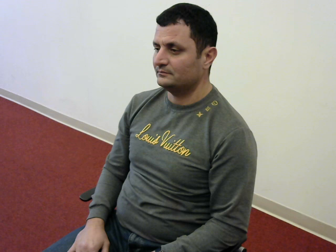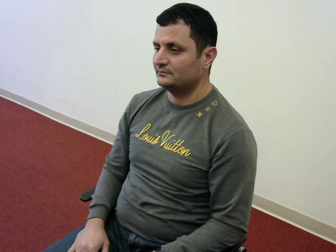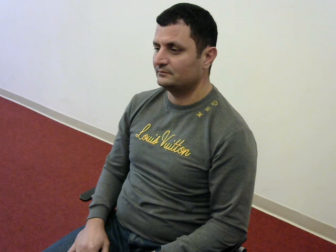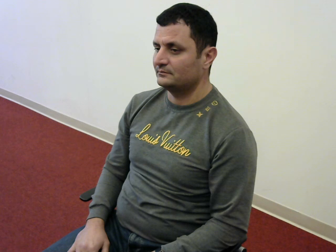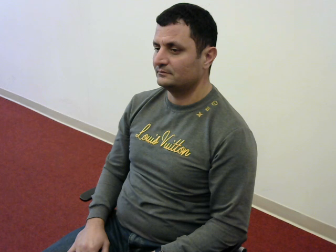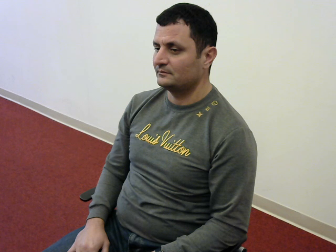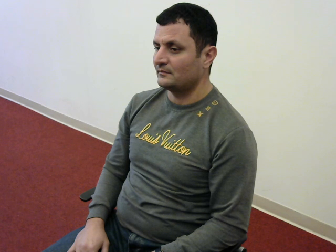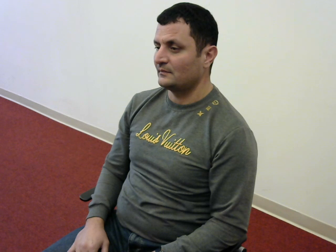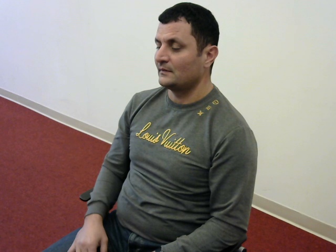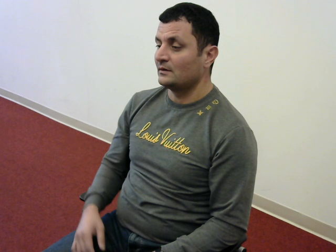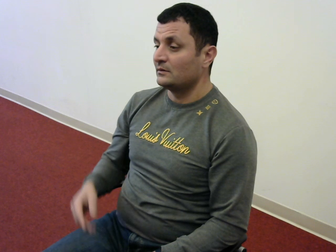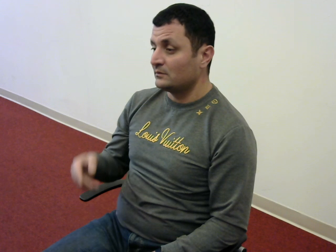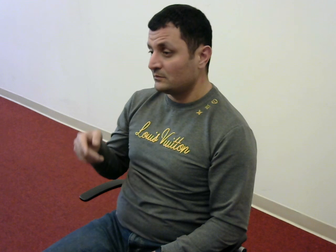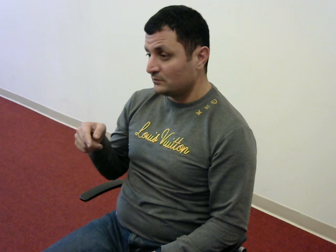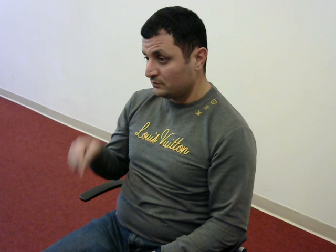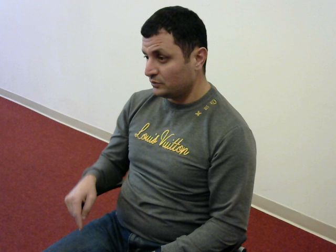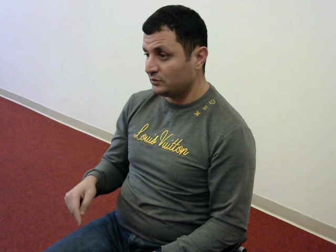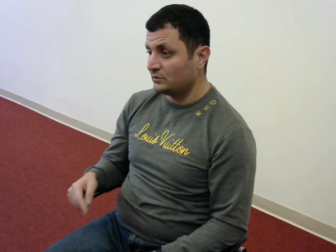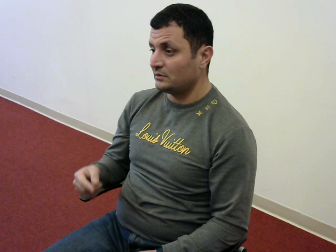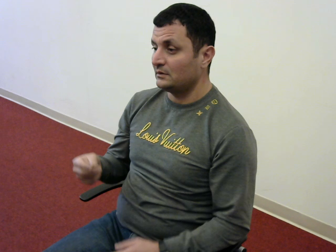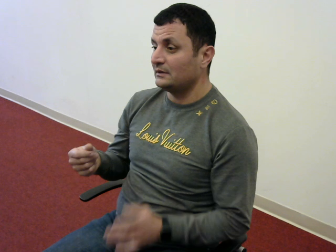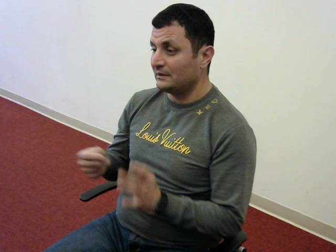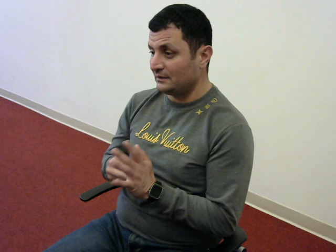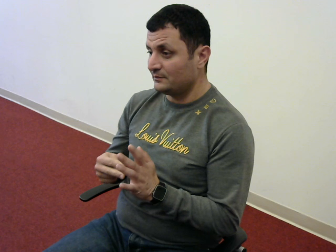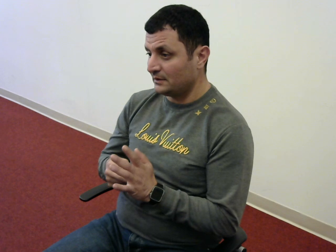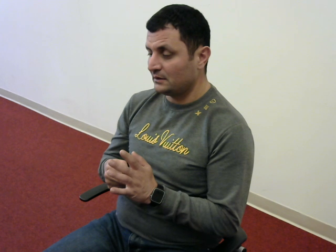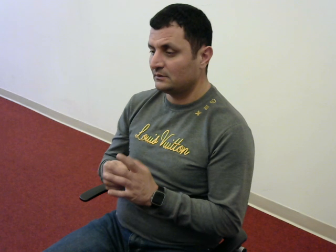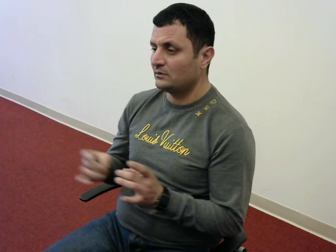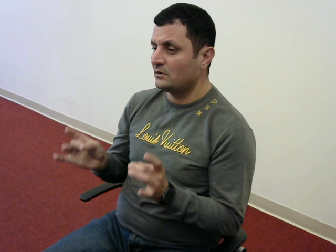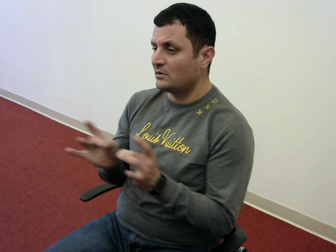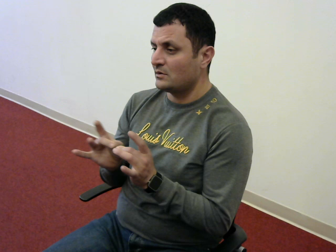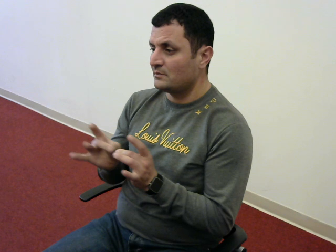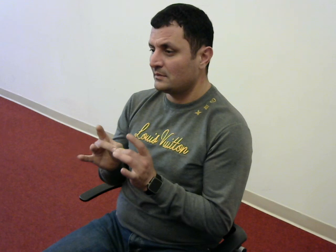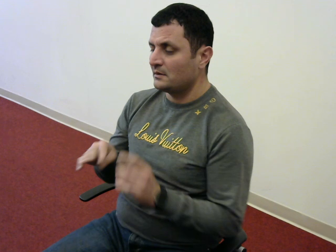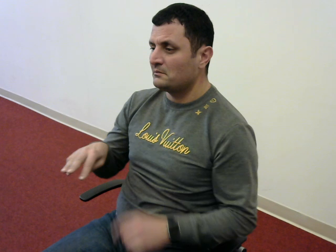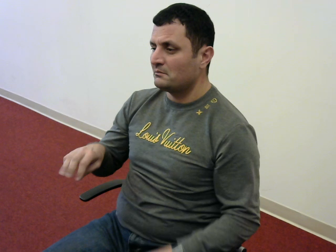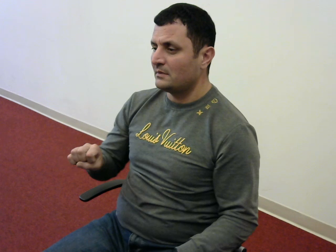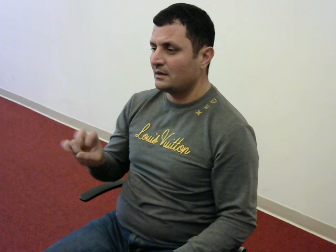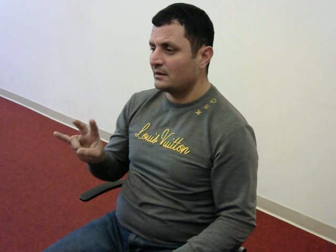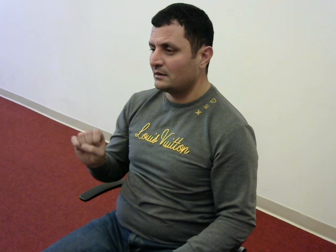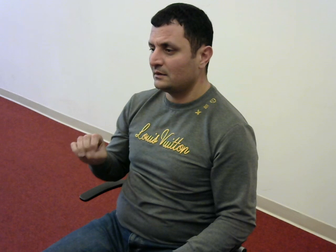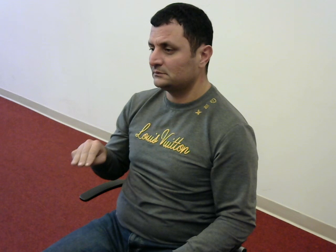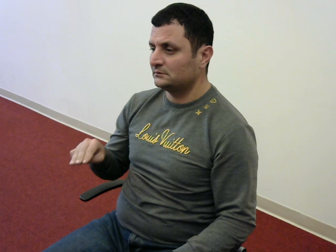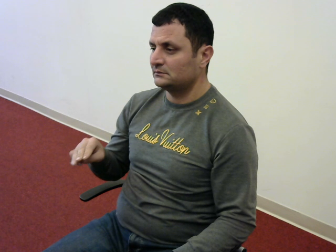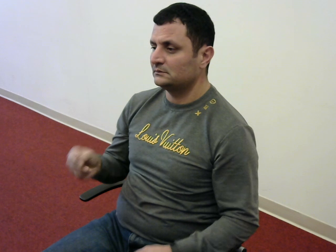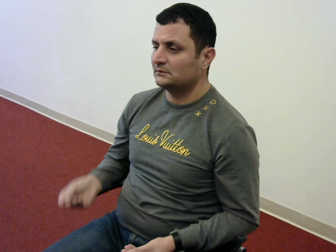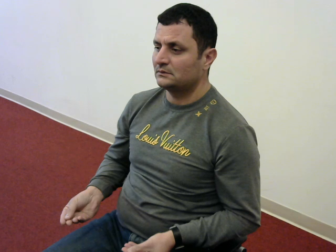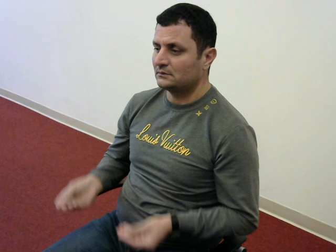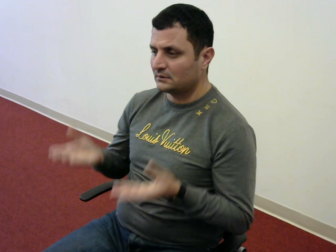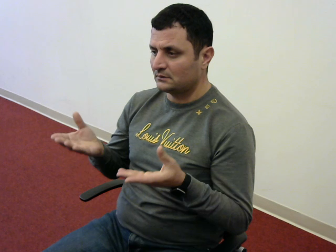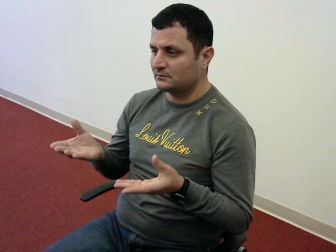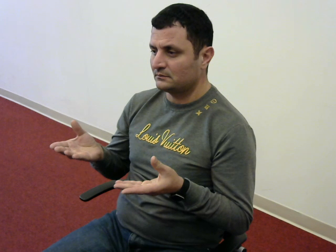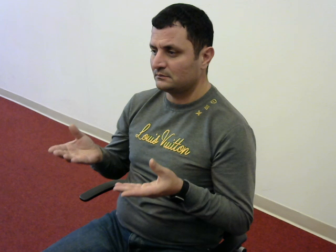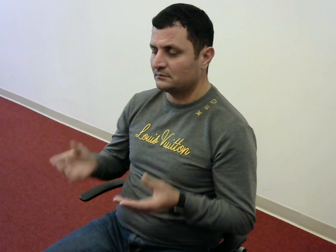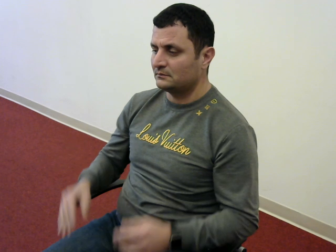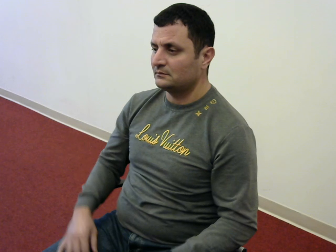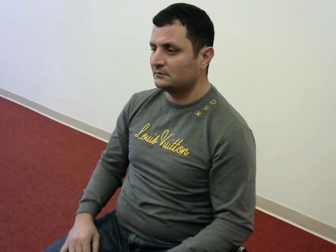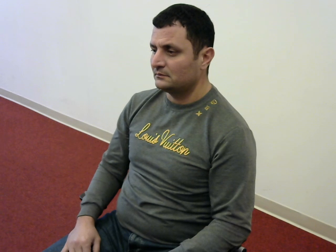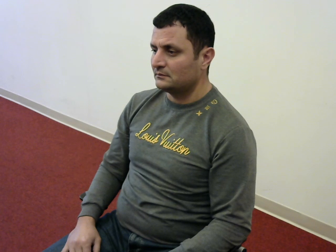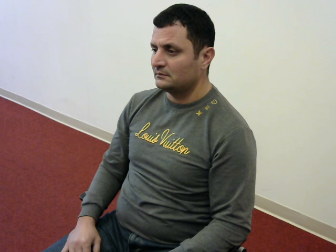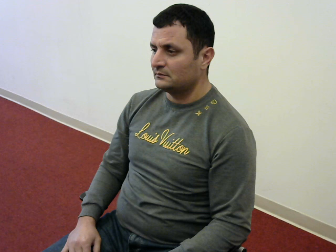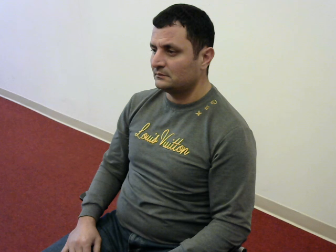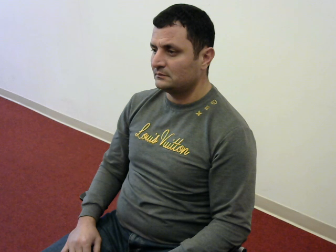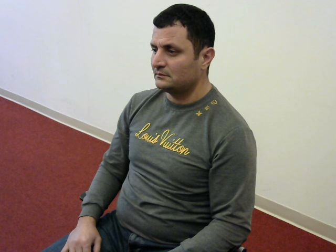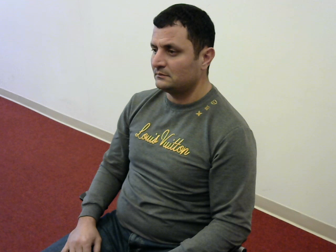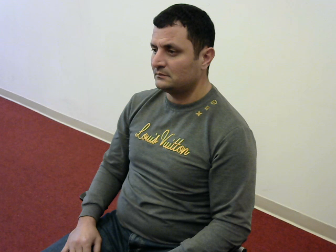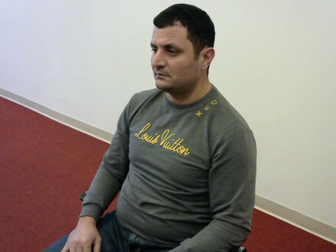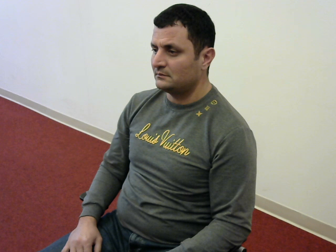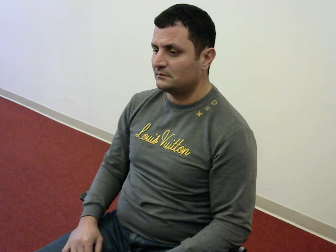Bunun qiyməti 10 manat qalxıb